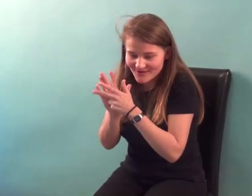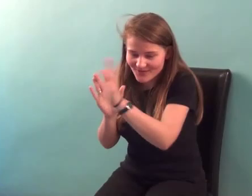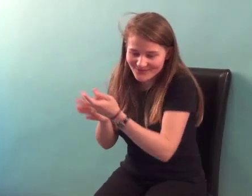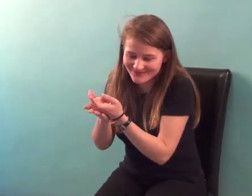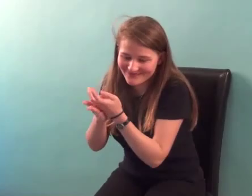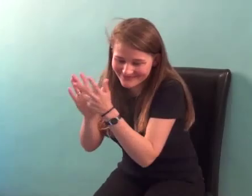Osiemnasty lutego.